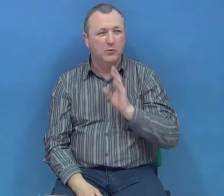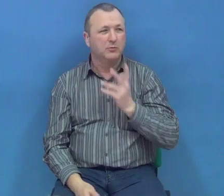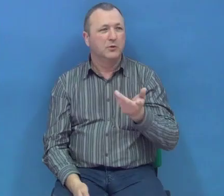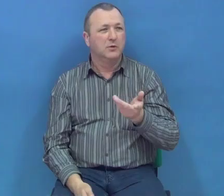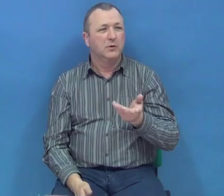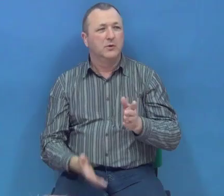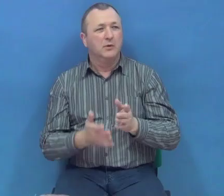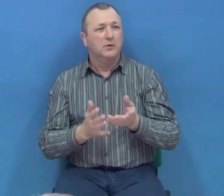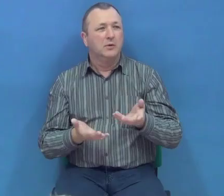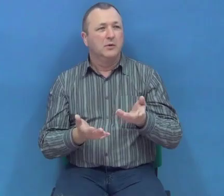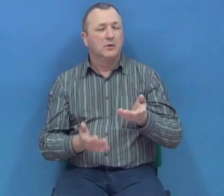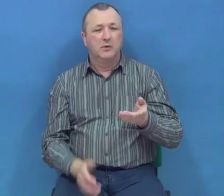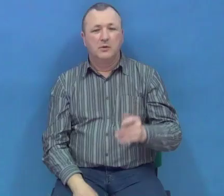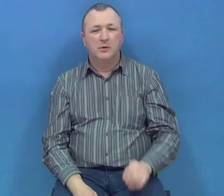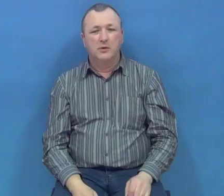Podobnie...